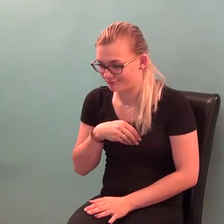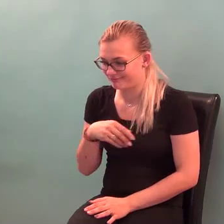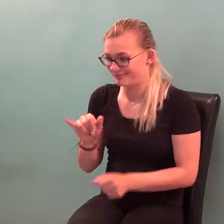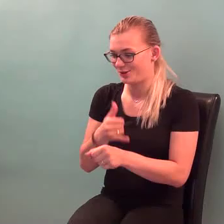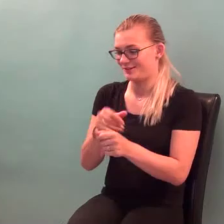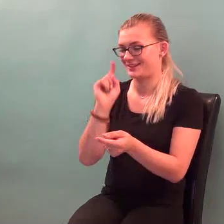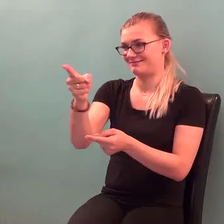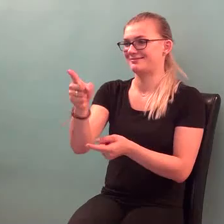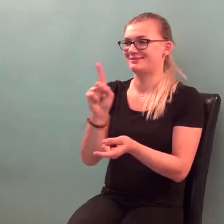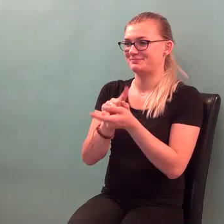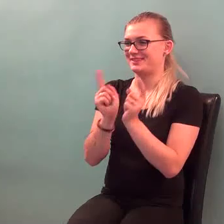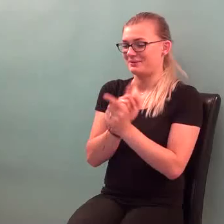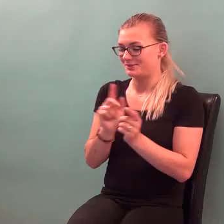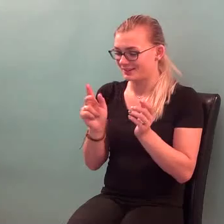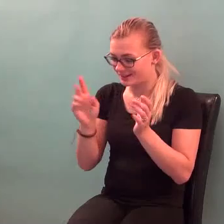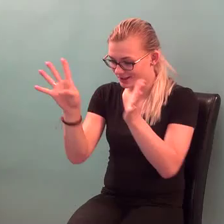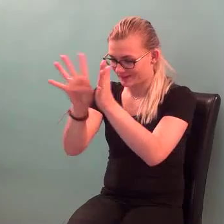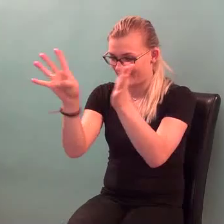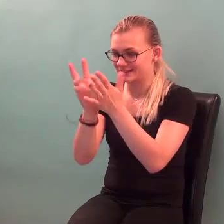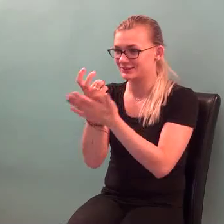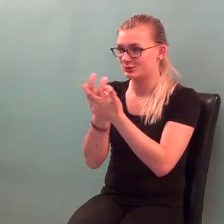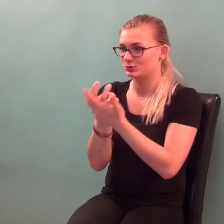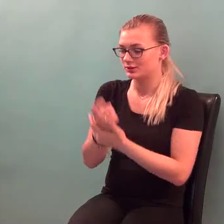Spotkamy się w piątek, dziewiętnastego lutego.